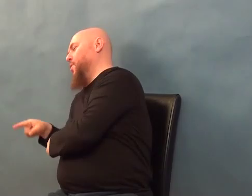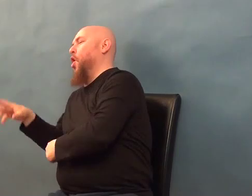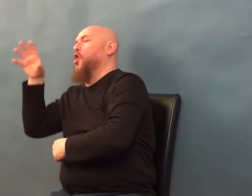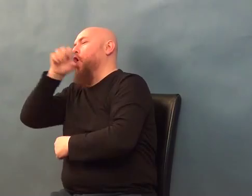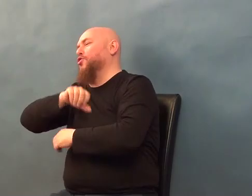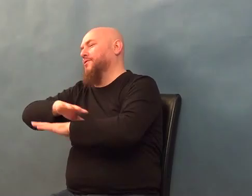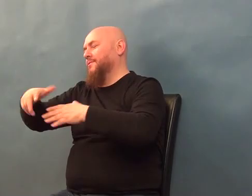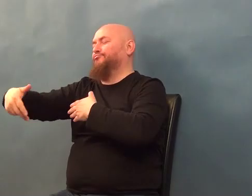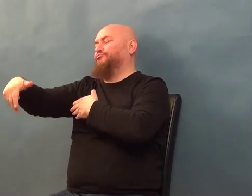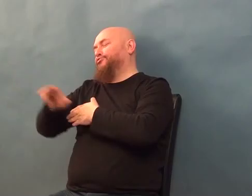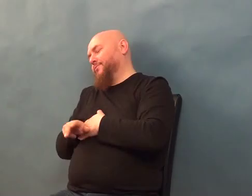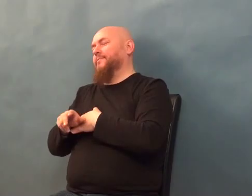Upadł na kosze.